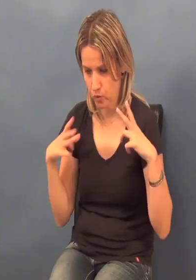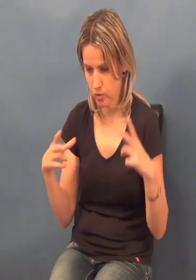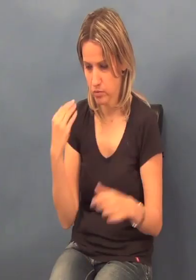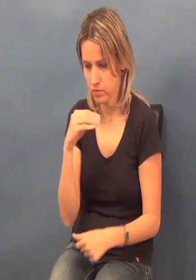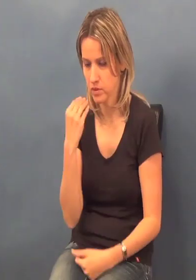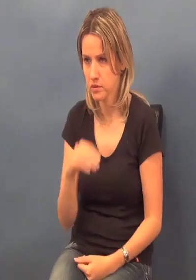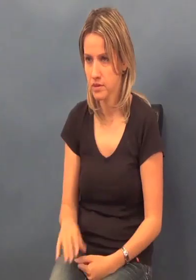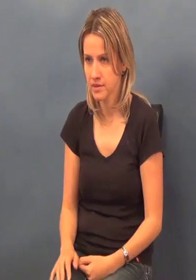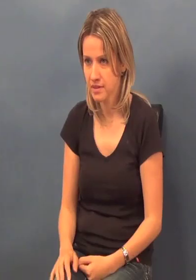Urlop nad morze.